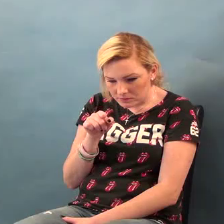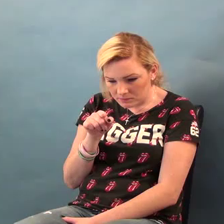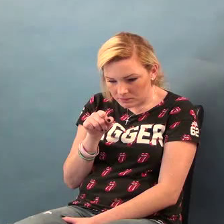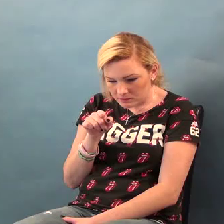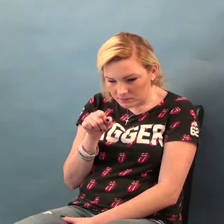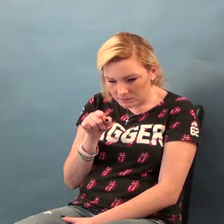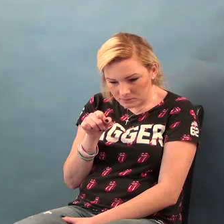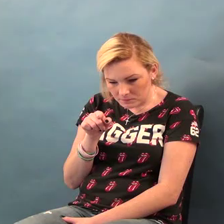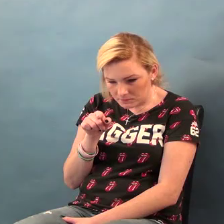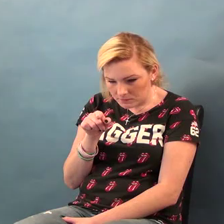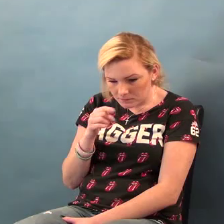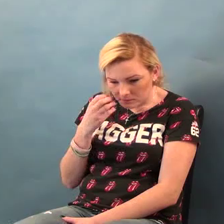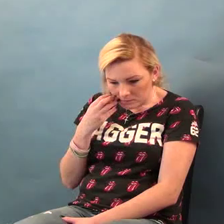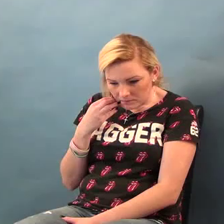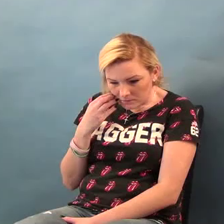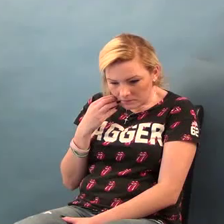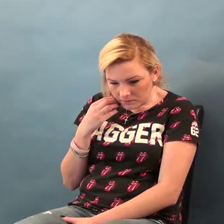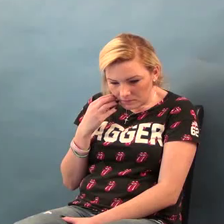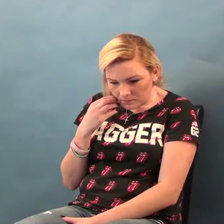Znowu mam wycieczkę do Olsztyna.